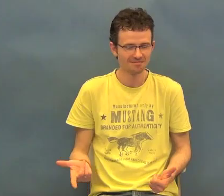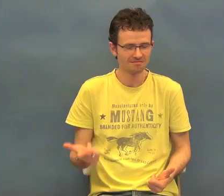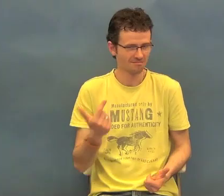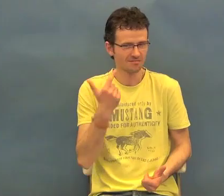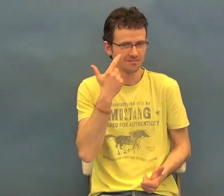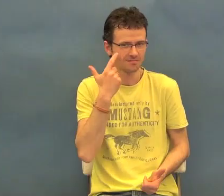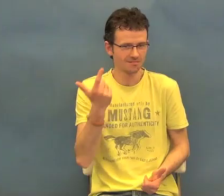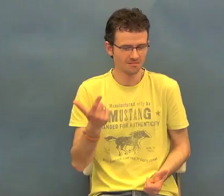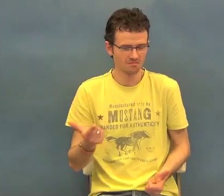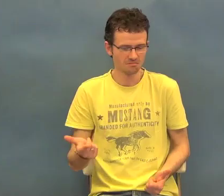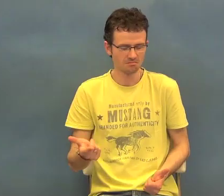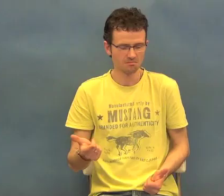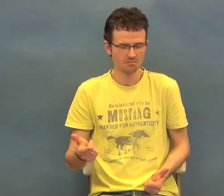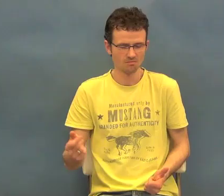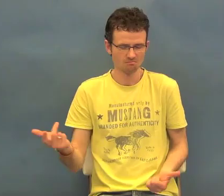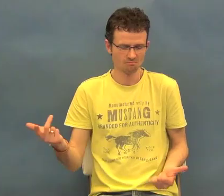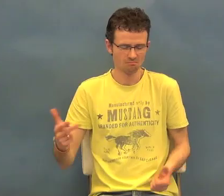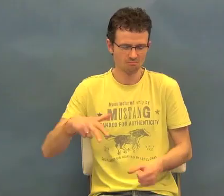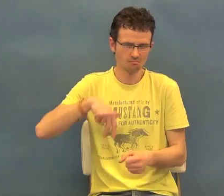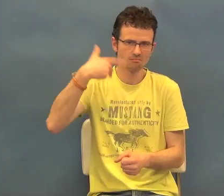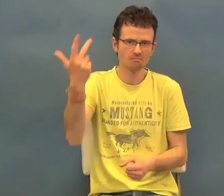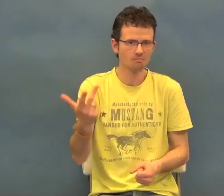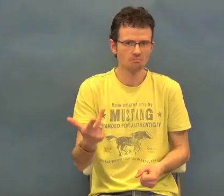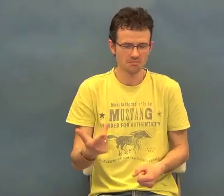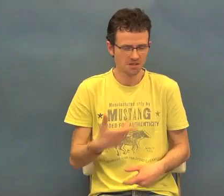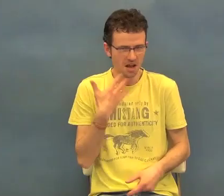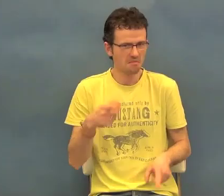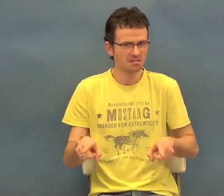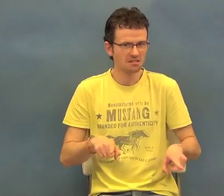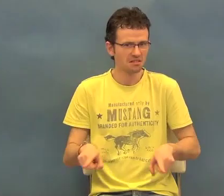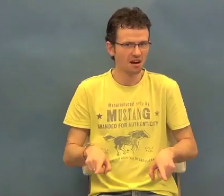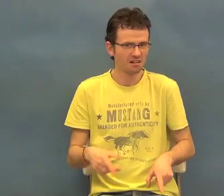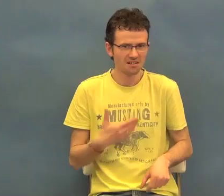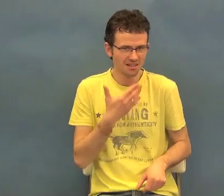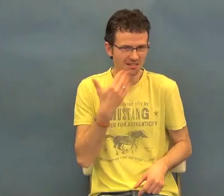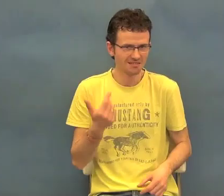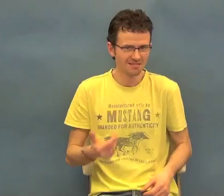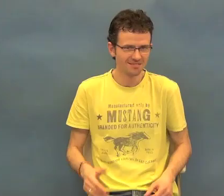Przeważnie... nie ma takiego znaku.